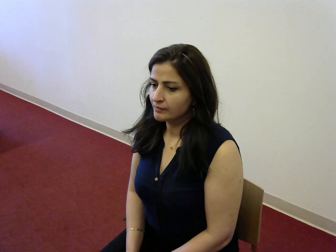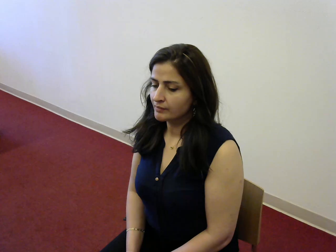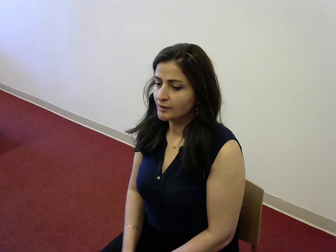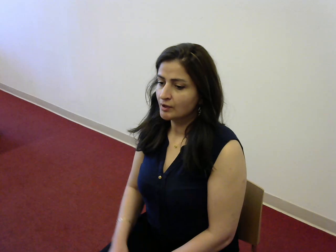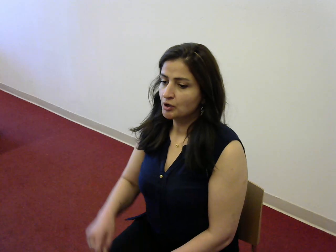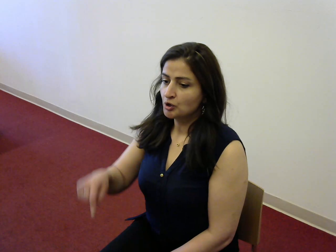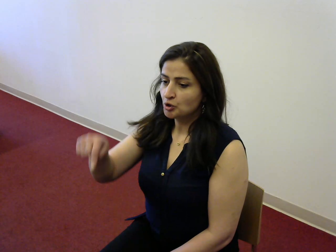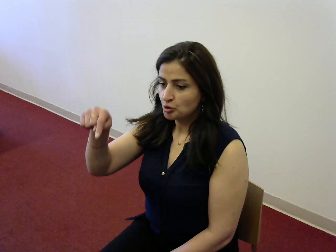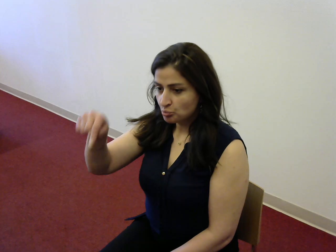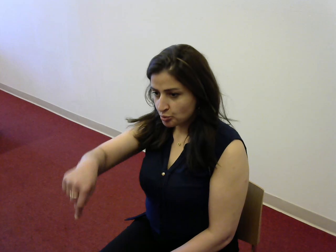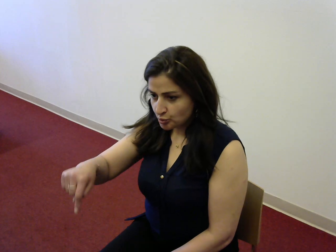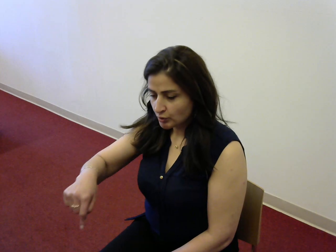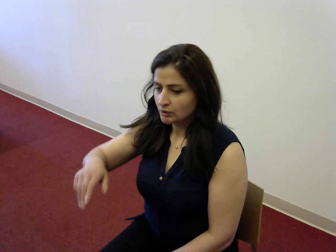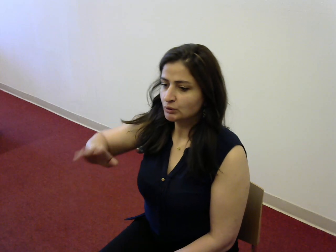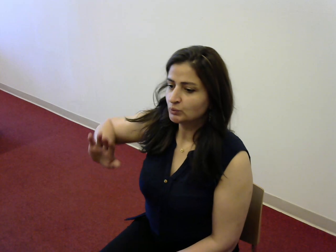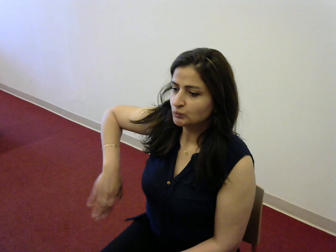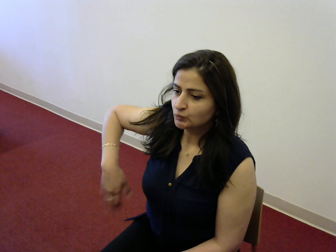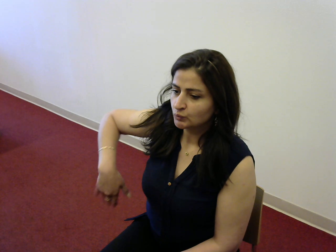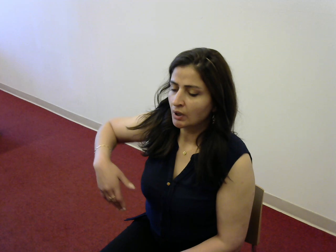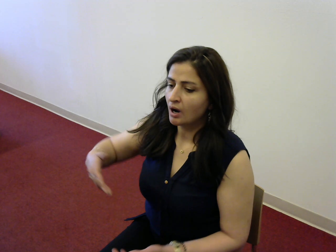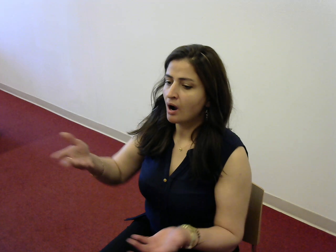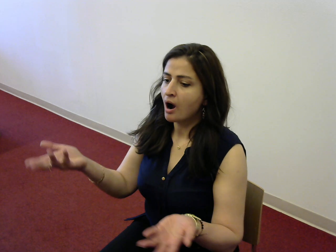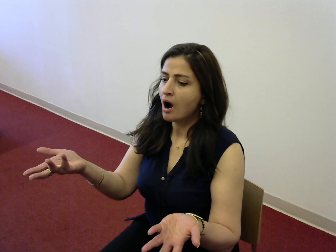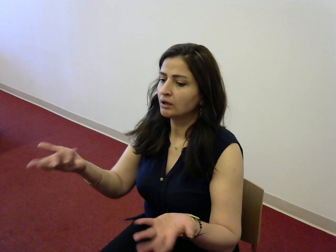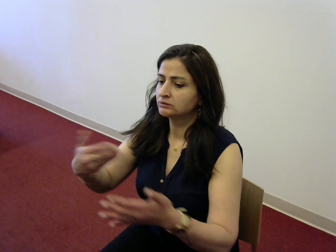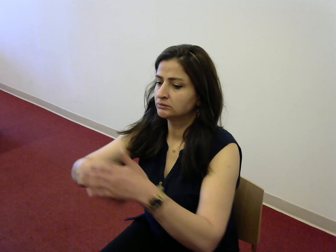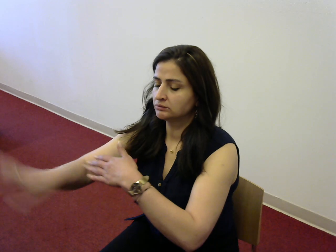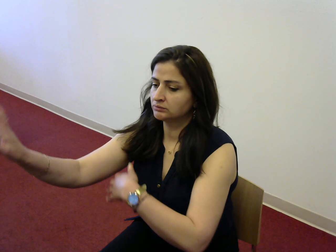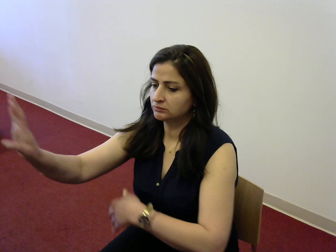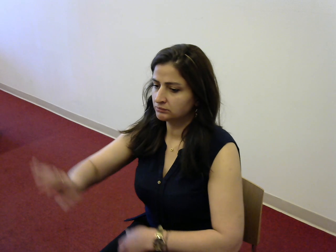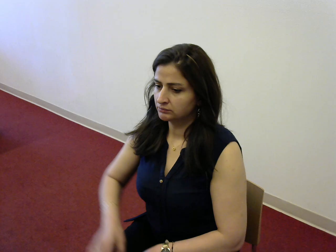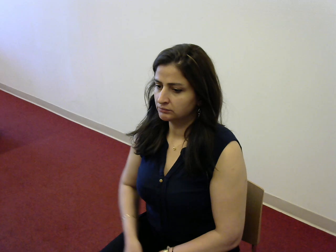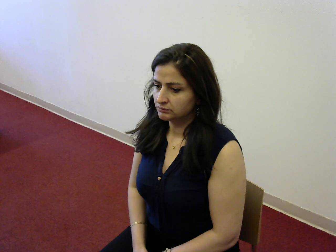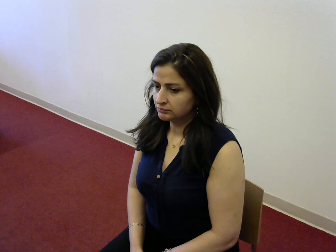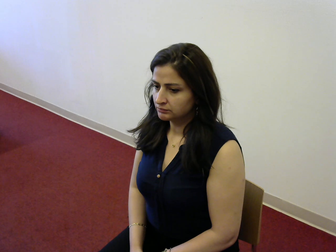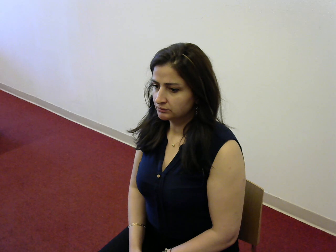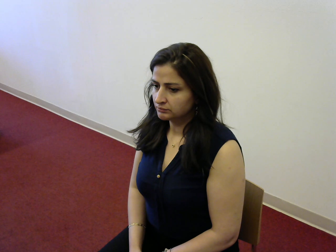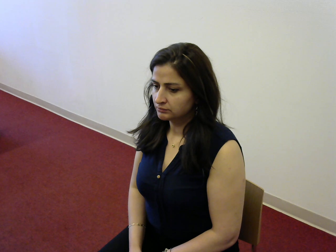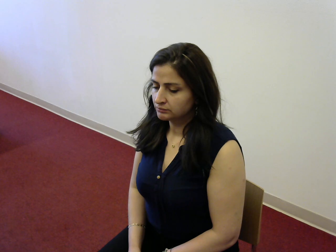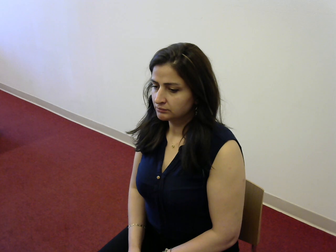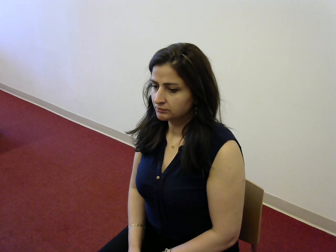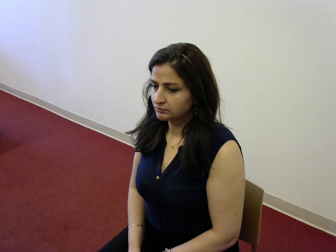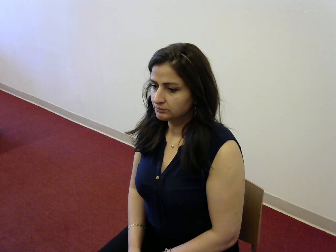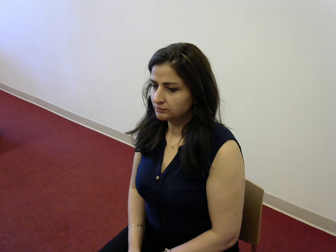Burdan sonra hara getməliyəm?